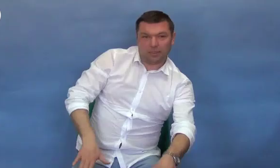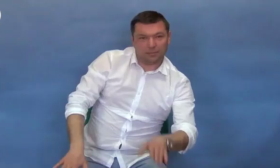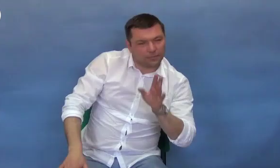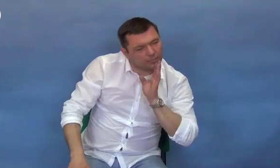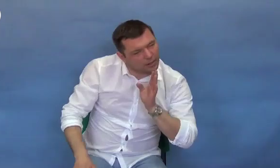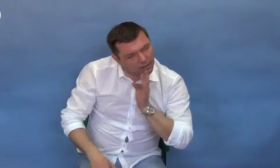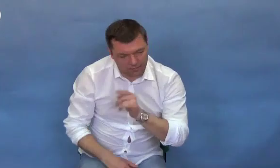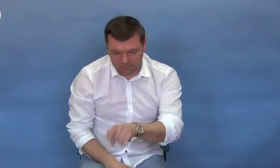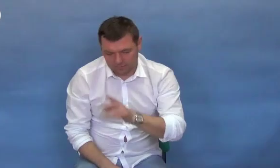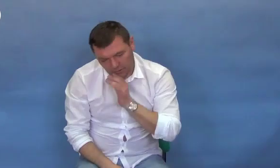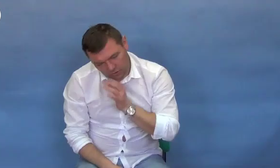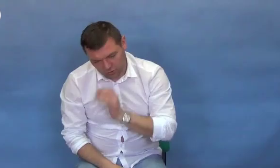To jest podobne.